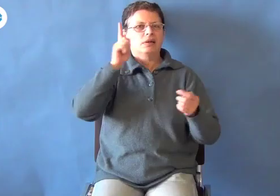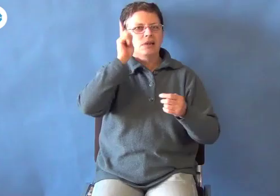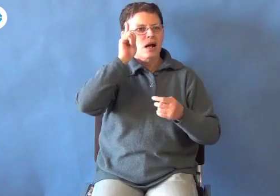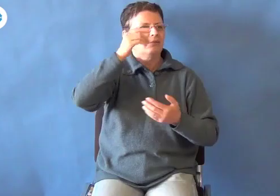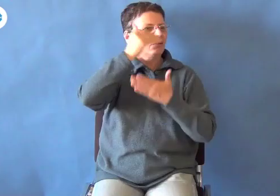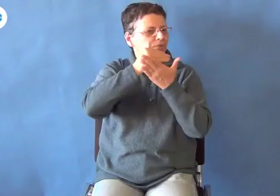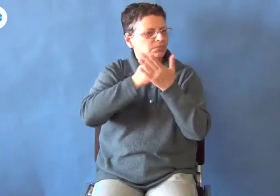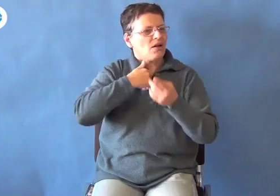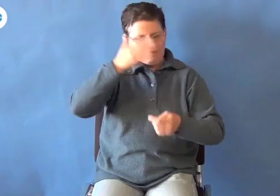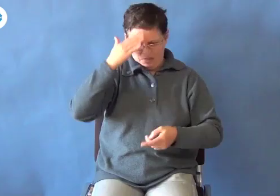Zakaz według przepisów.